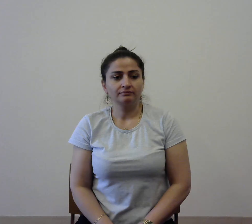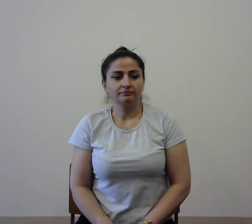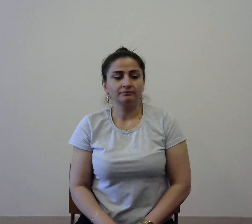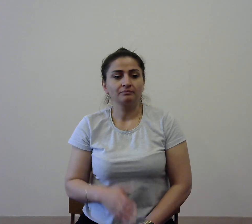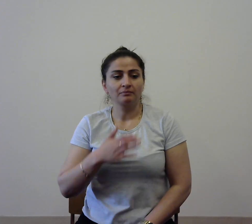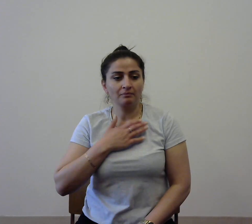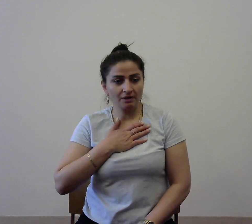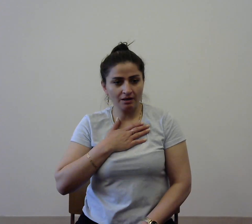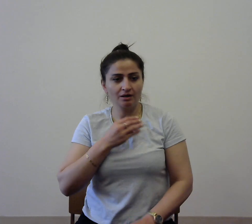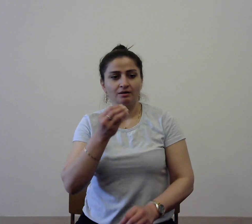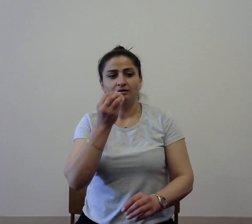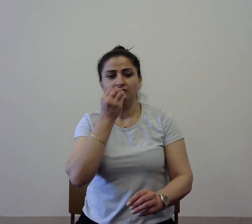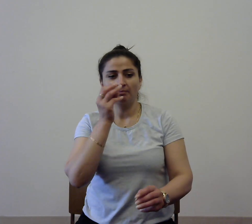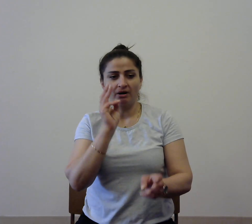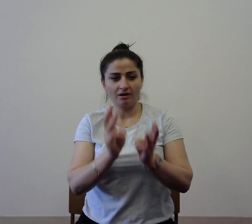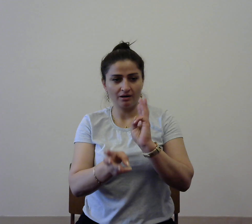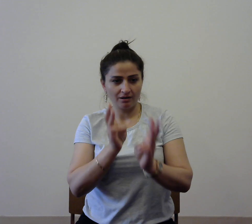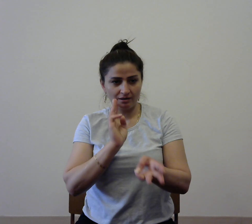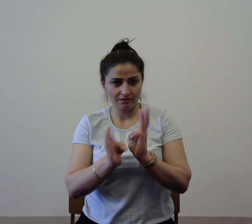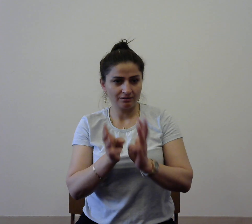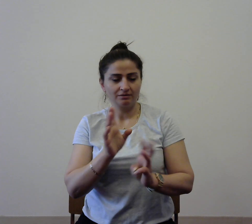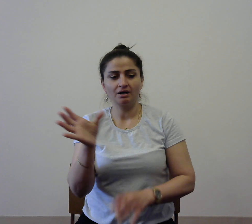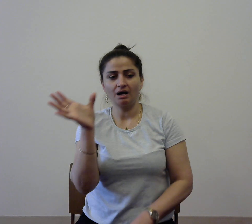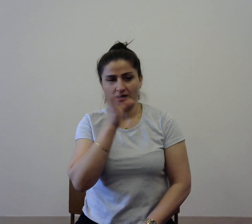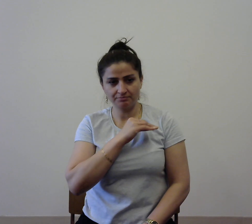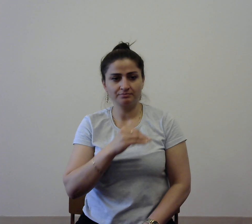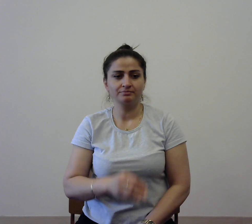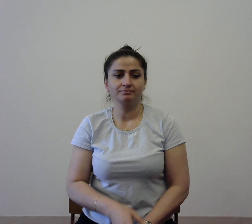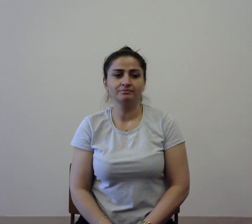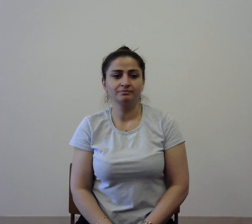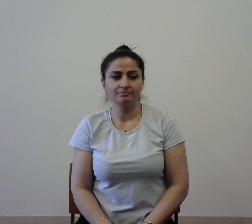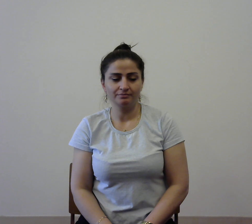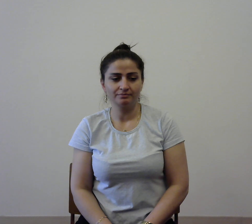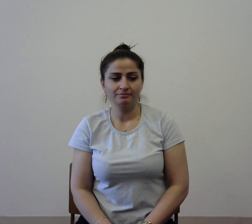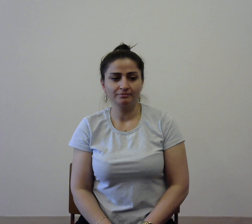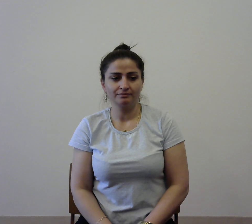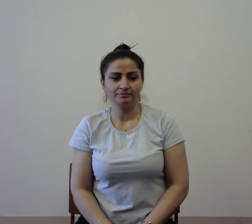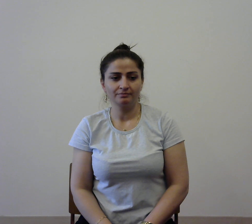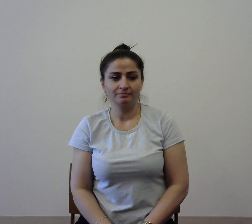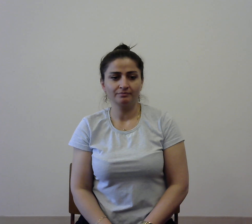Mən yemək bişirməyi bacarmıram